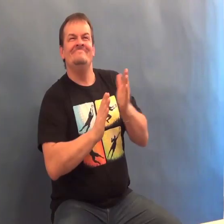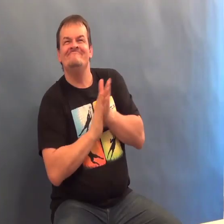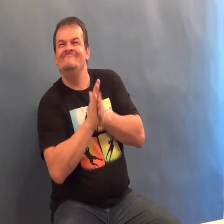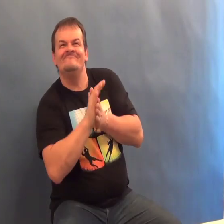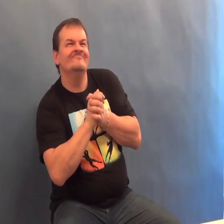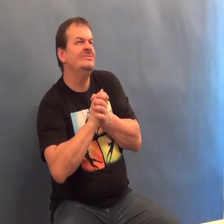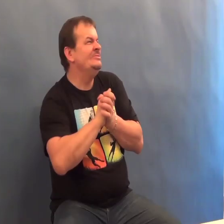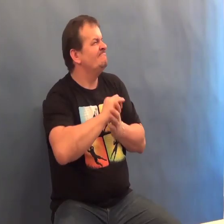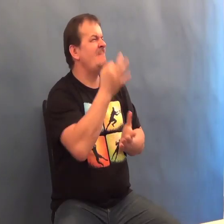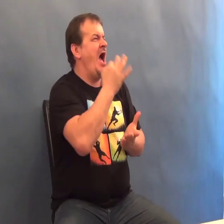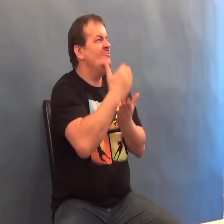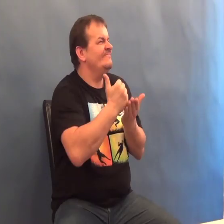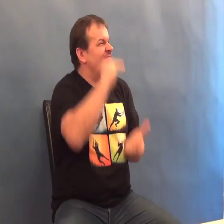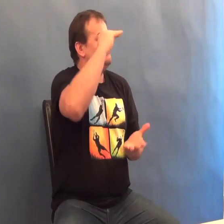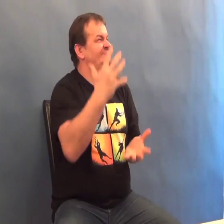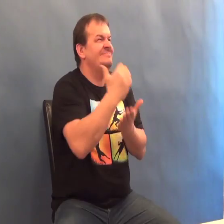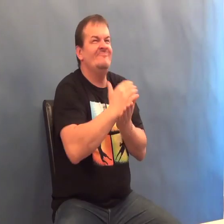Myśli: Za mało jest zarobków, i chciałby więcej.